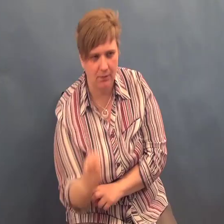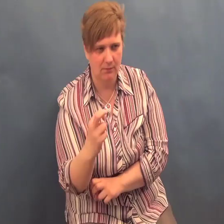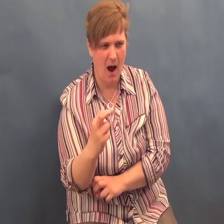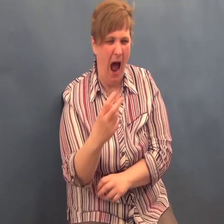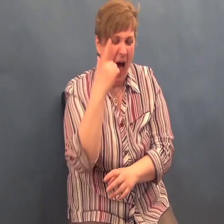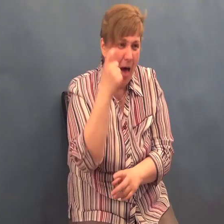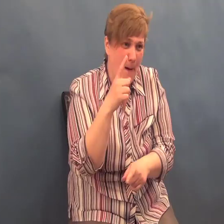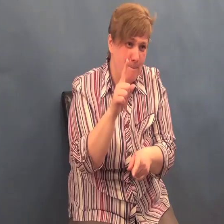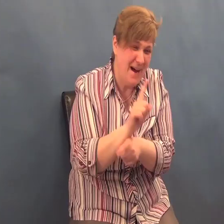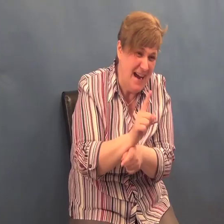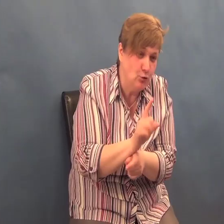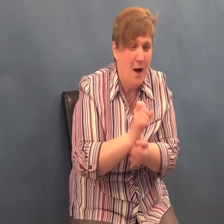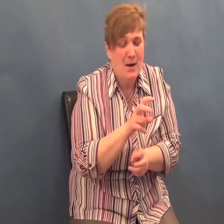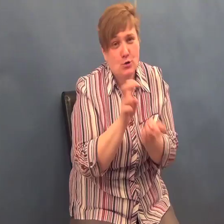Myślę, że to mysz albo szczur.